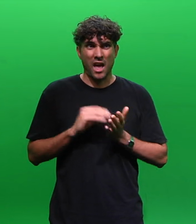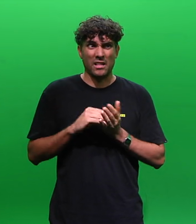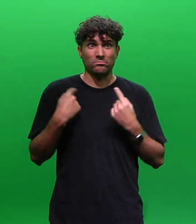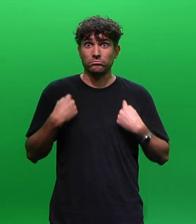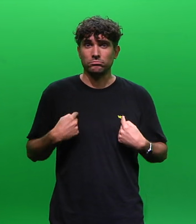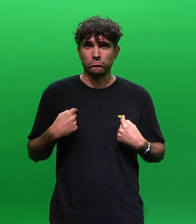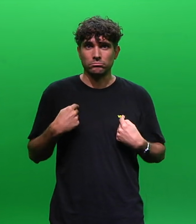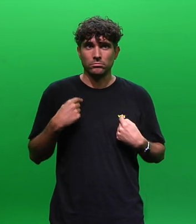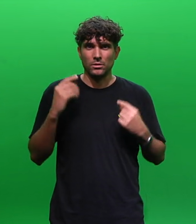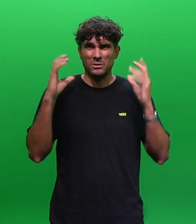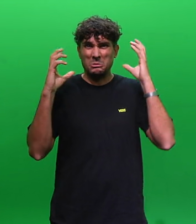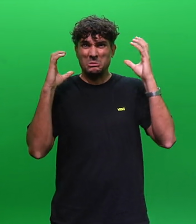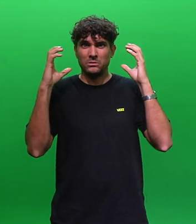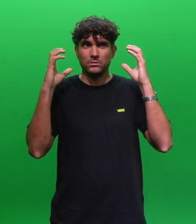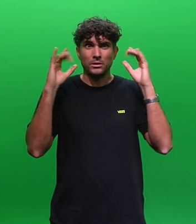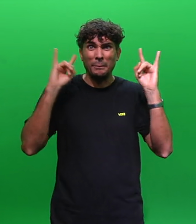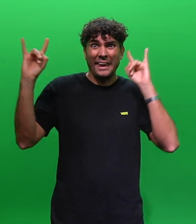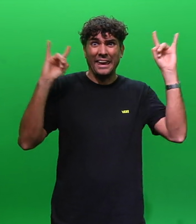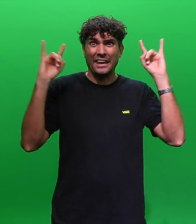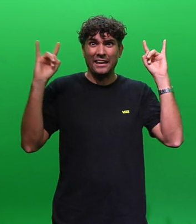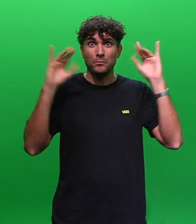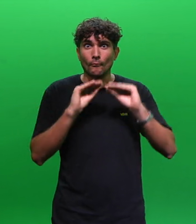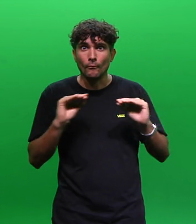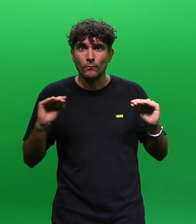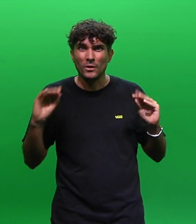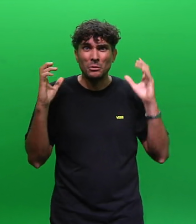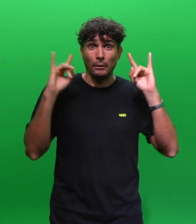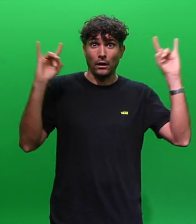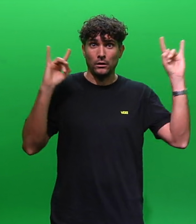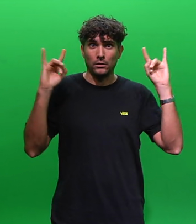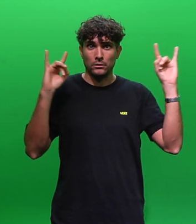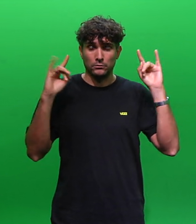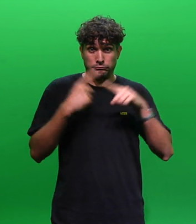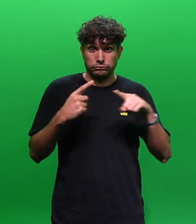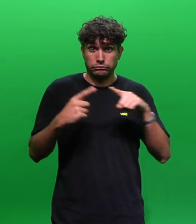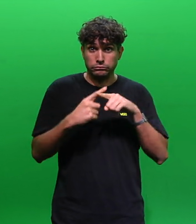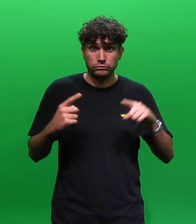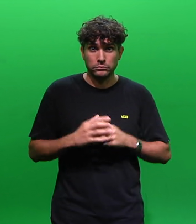De vegades sento sorolls i de vegades xiulets, després desapareixen i més tard torno a sentir sorolls diferents.